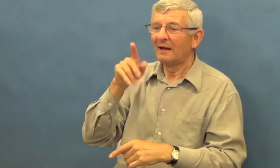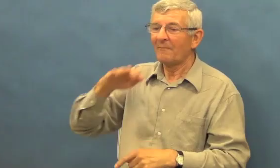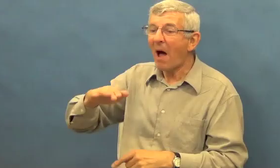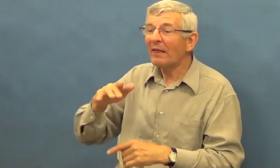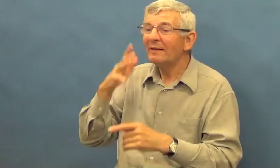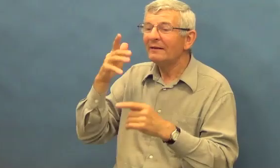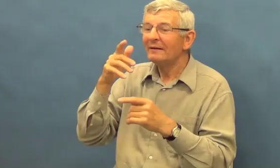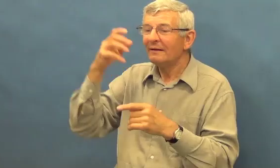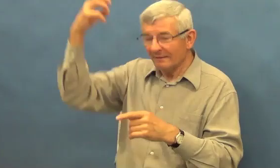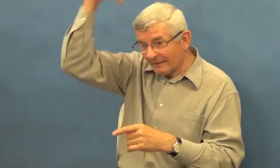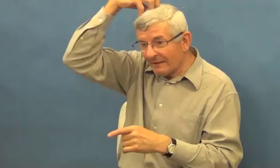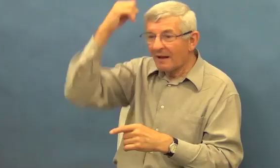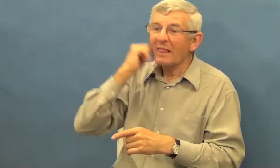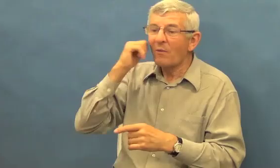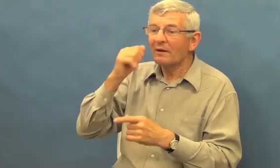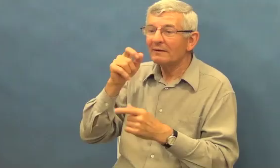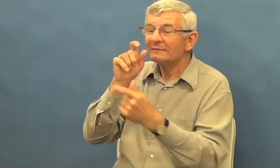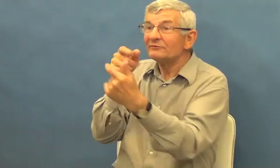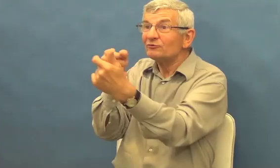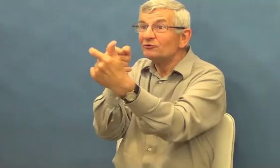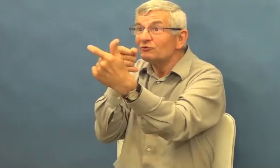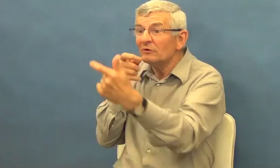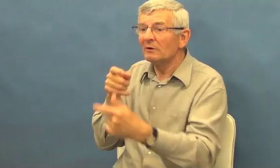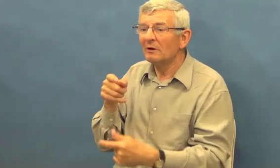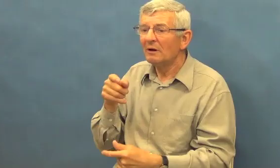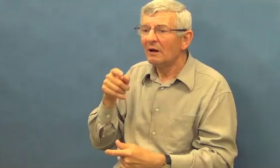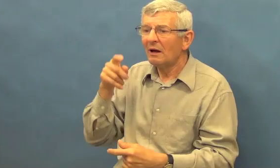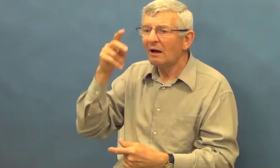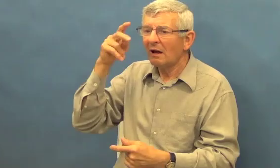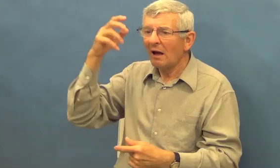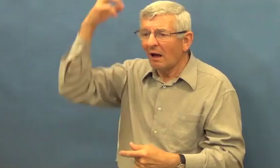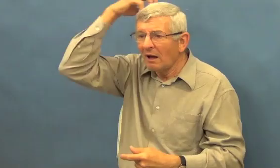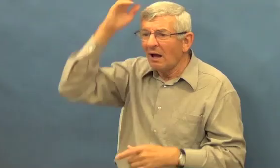Mały chce strzelić z łuku w jabłko, które jest na głowie.